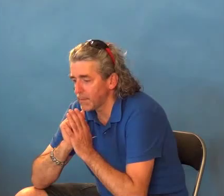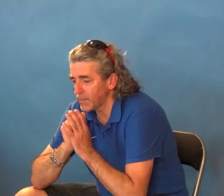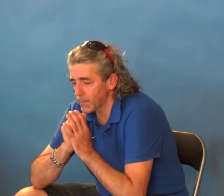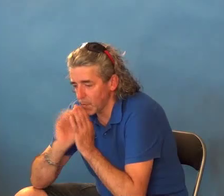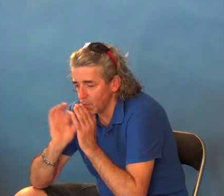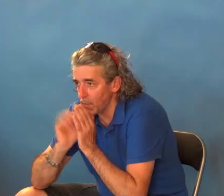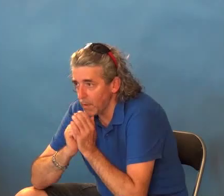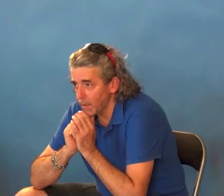Środa.